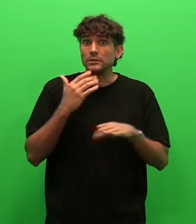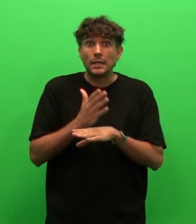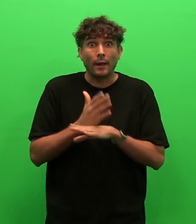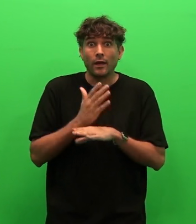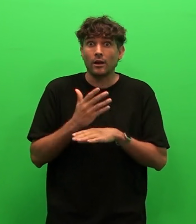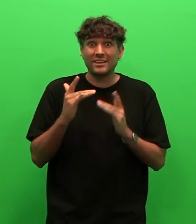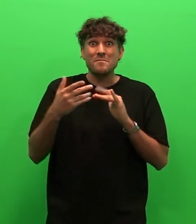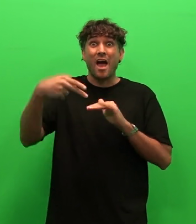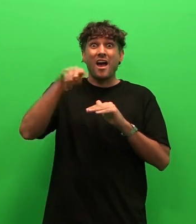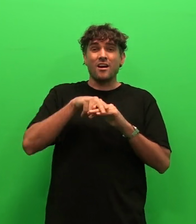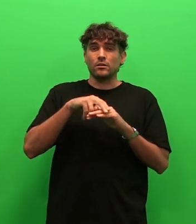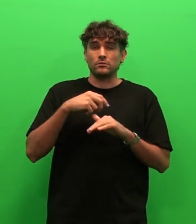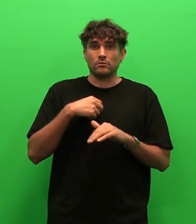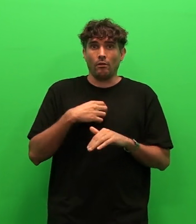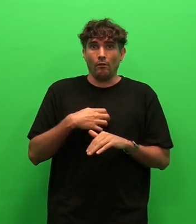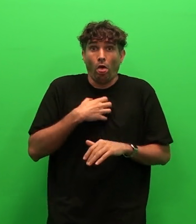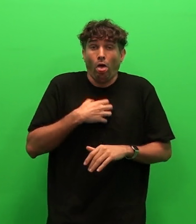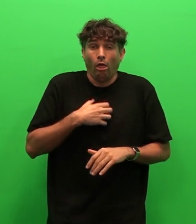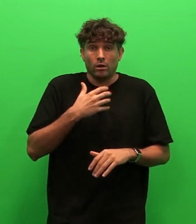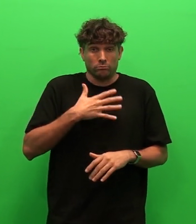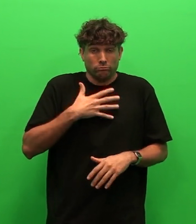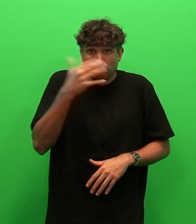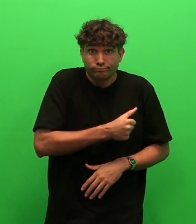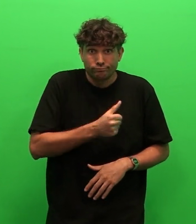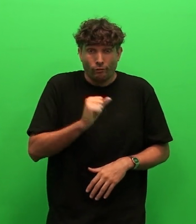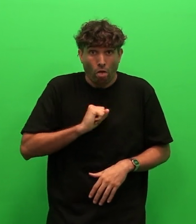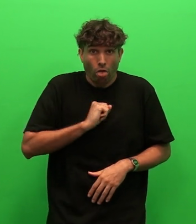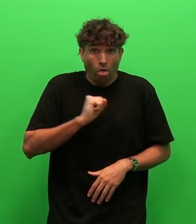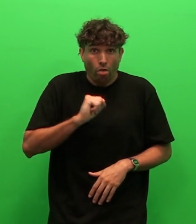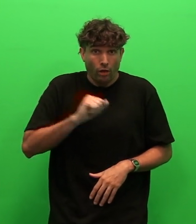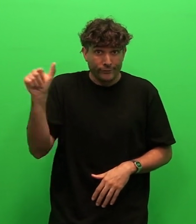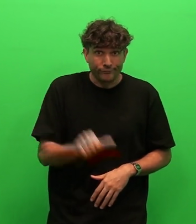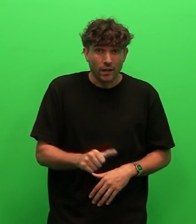Sempre que estic estirat al llit em puja alguna cosa i no puc més, em poso a tossir sense parar.